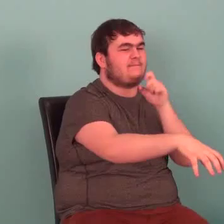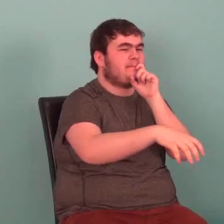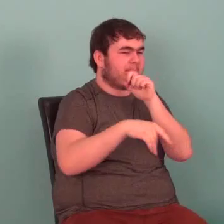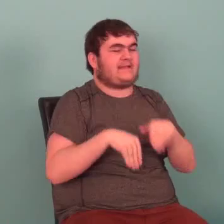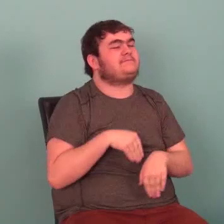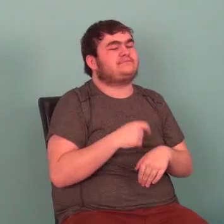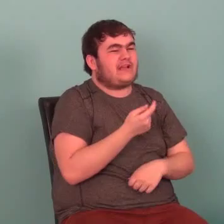Jedzie dalej na rowerze.